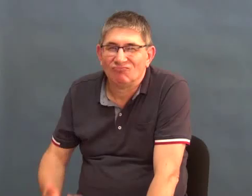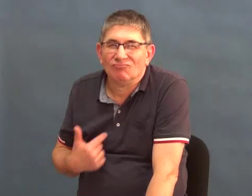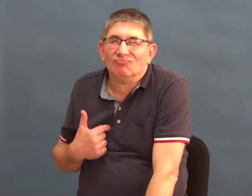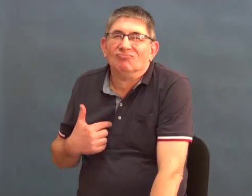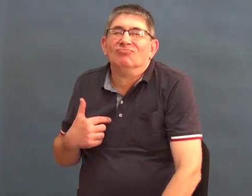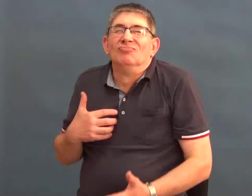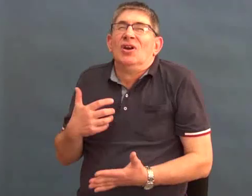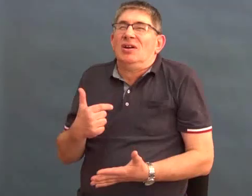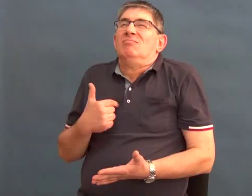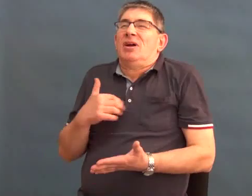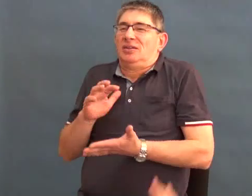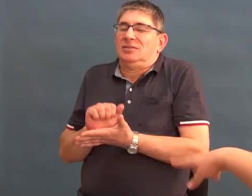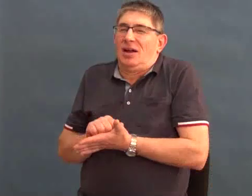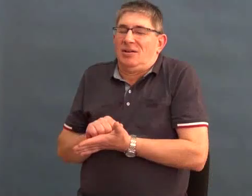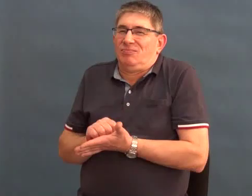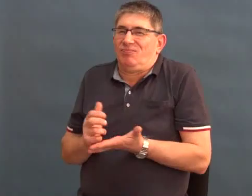Ja jestem zajęty.